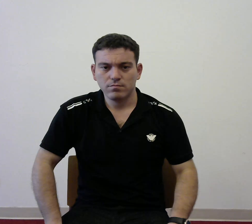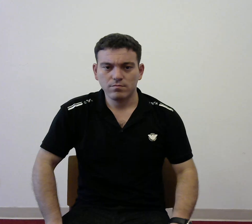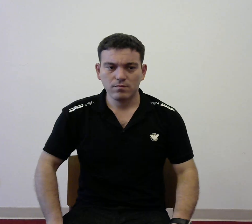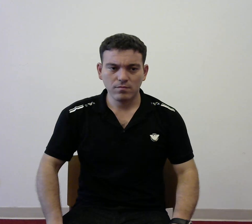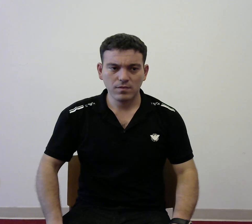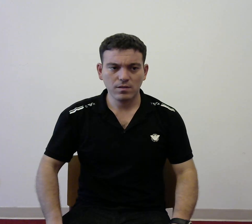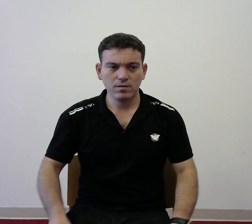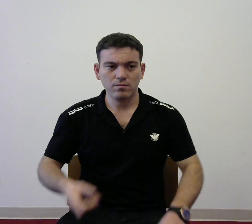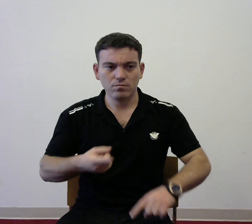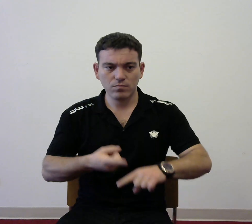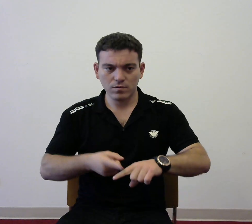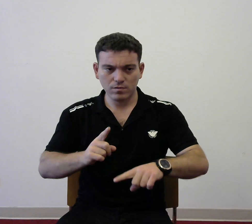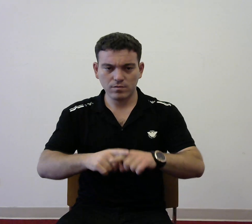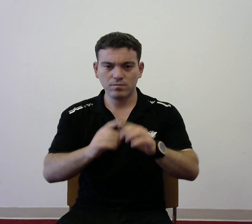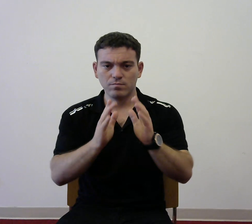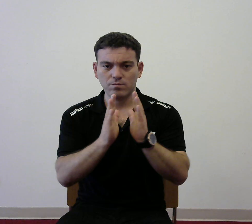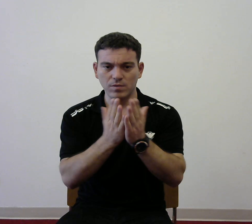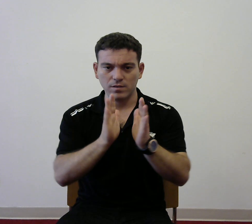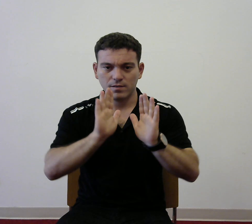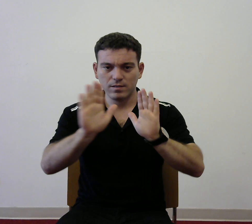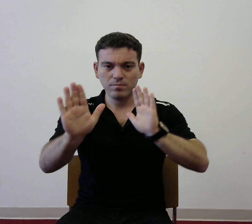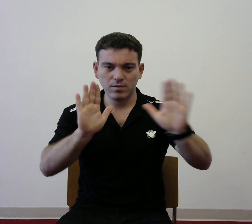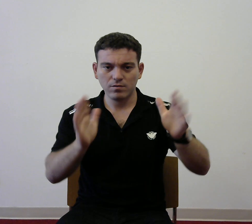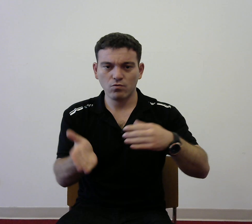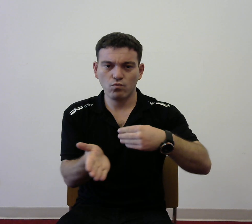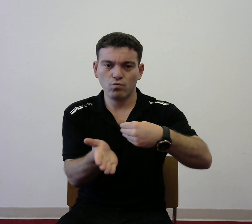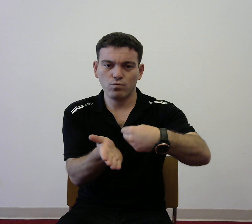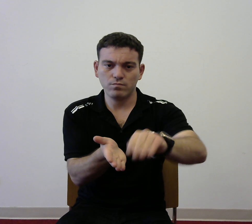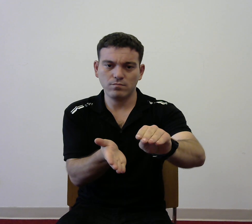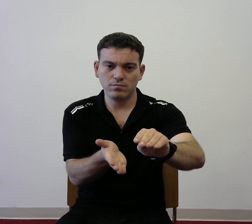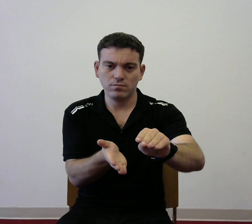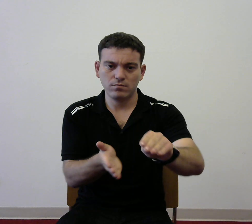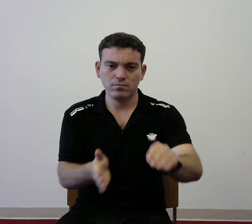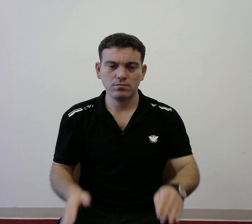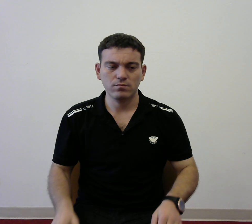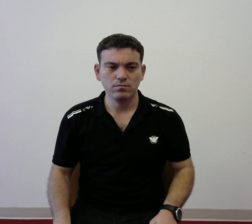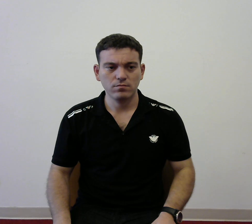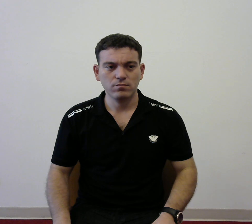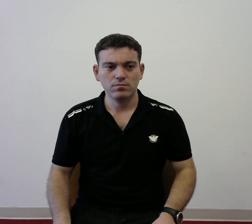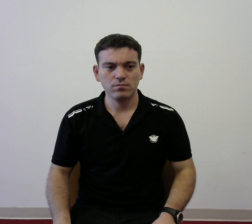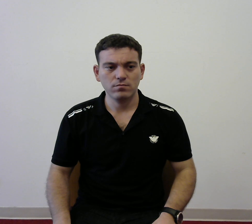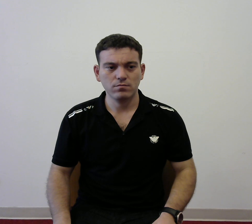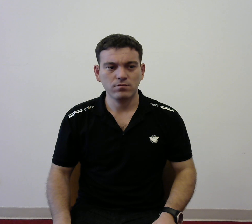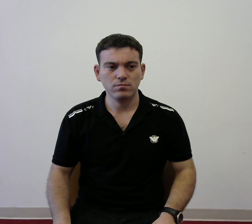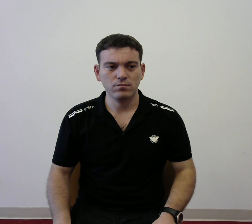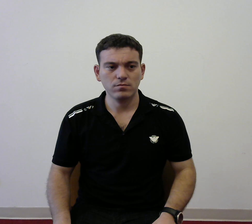Bu kitabları sərgidən almışam